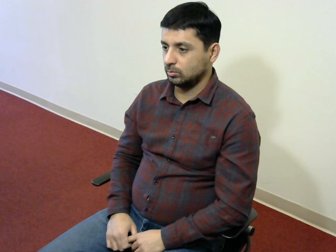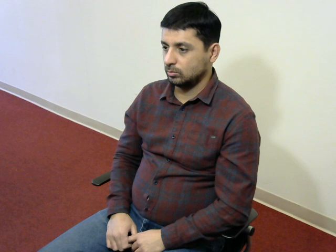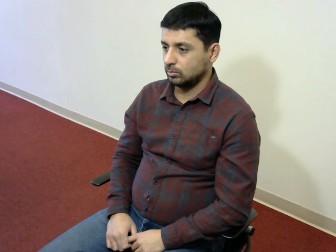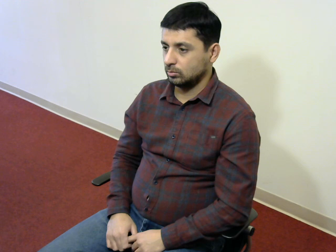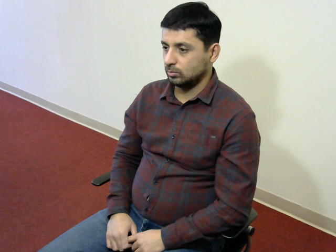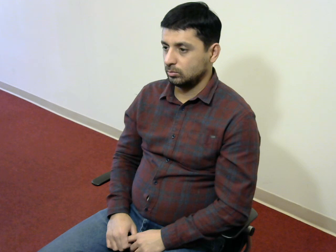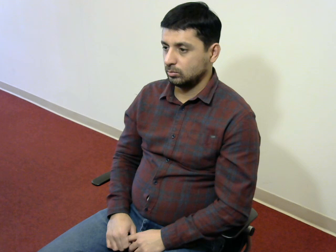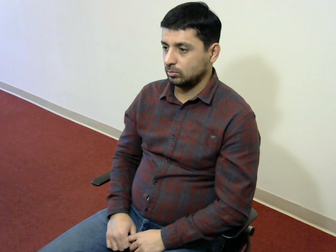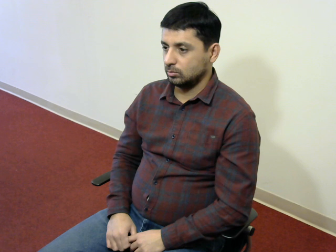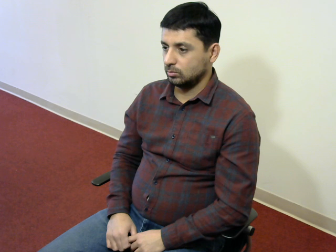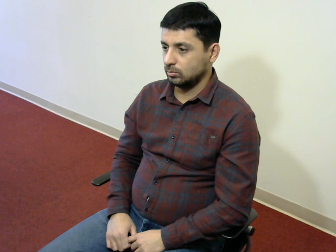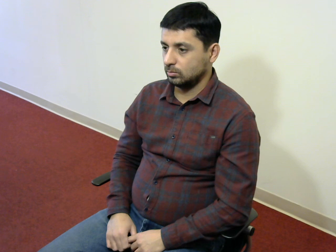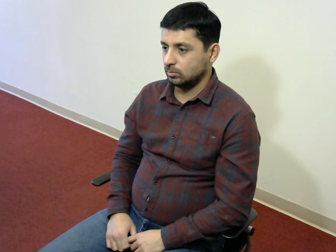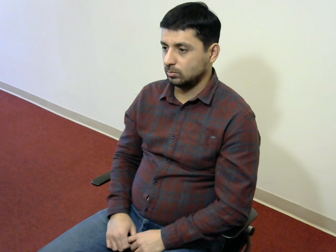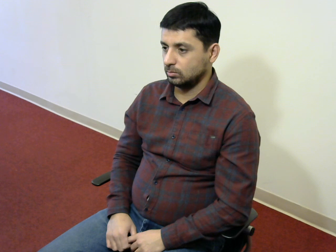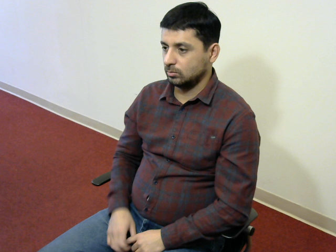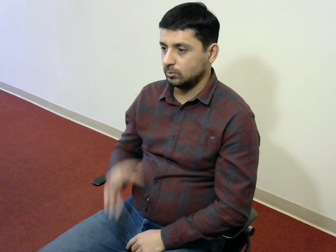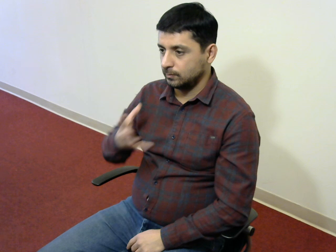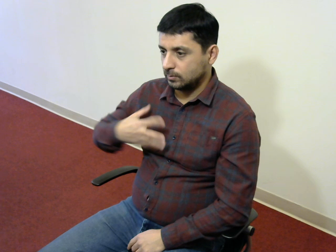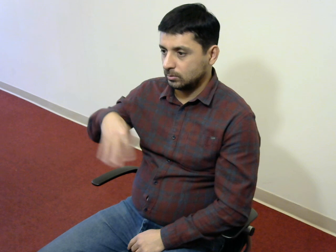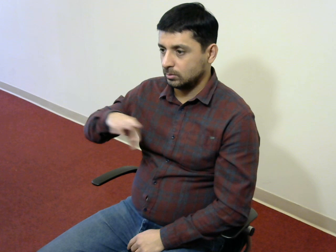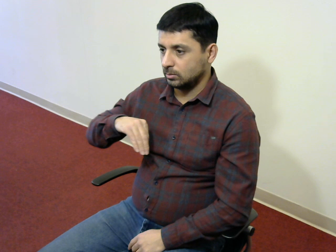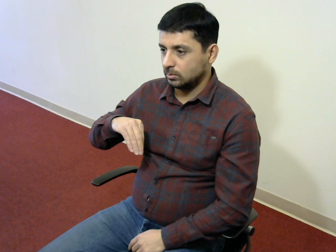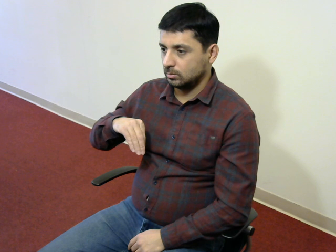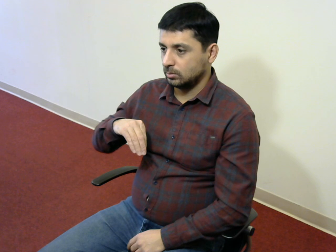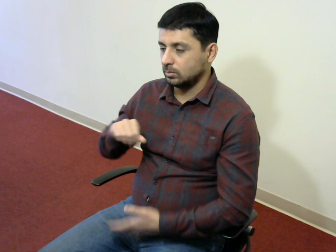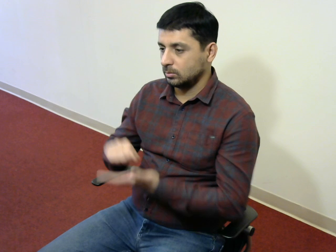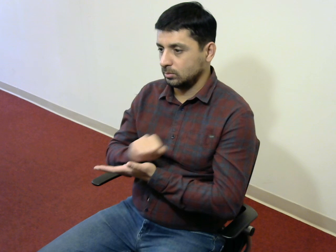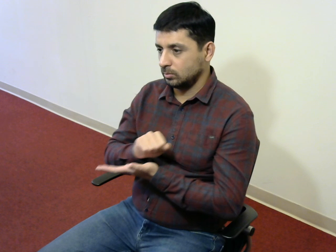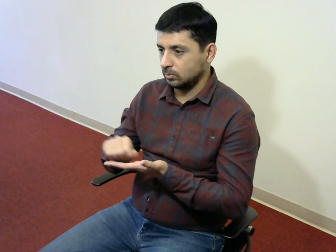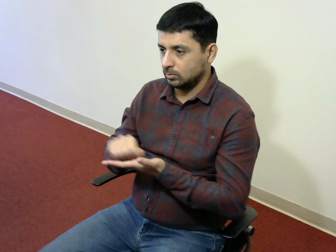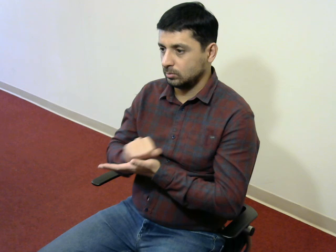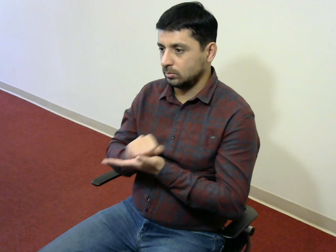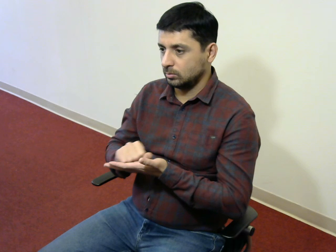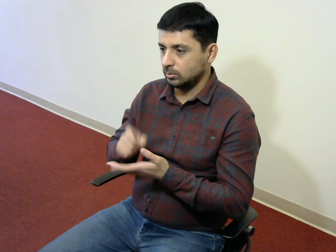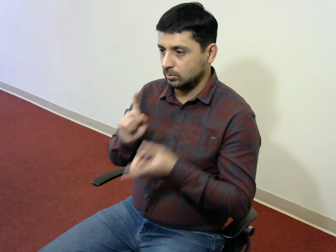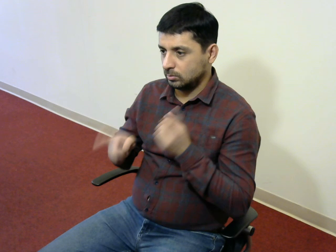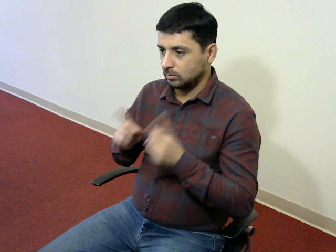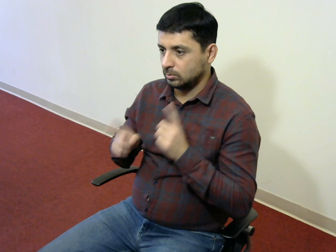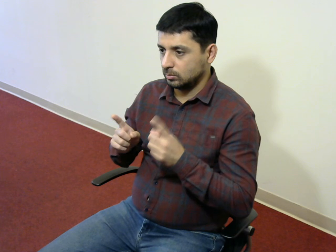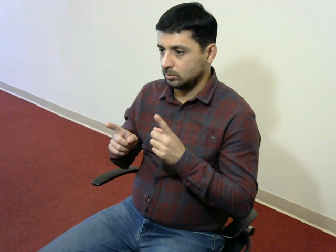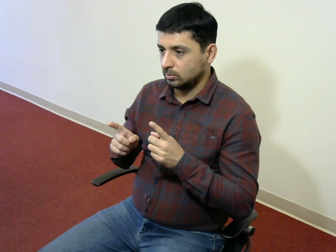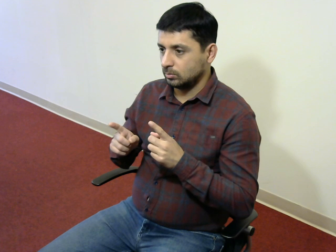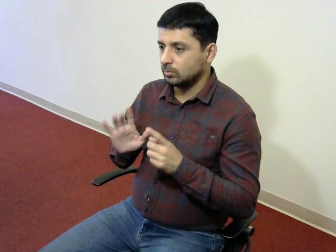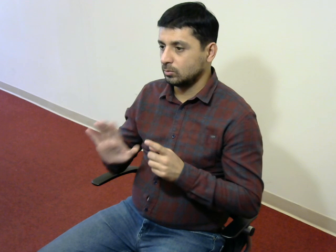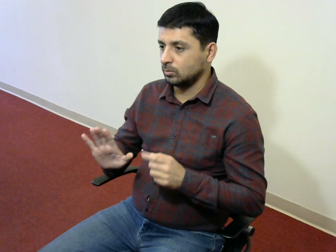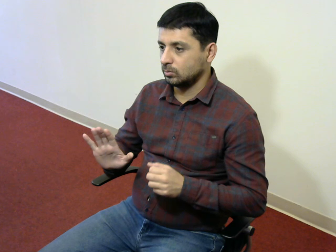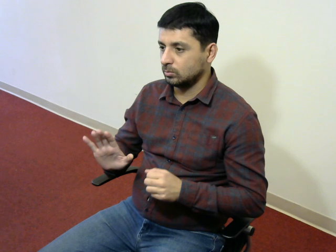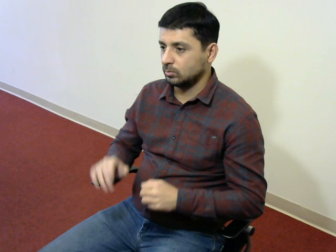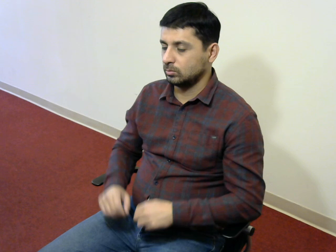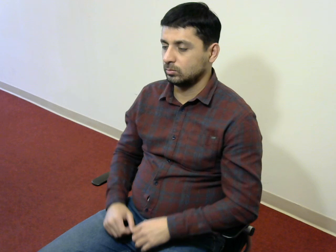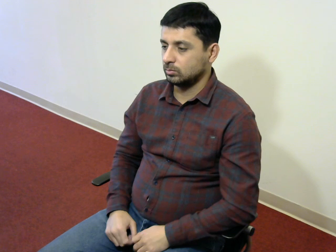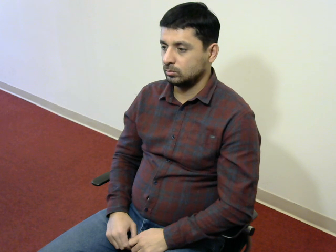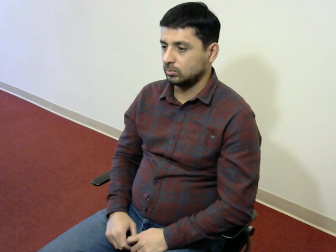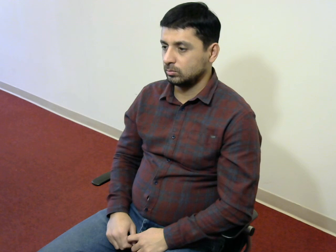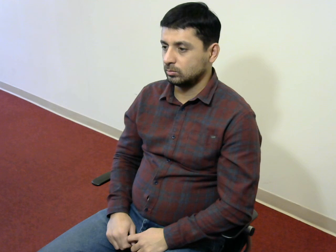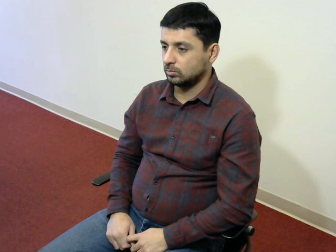Bütün sənədlərin əsli olmalıdır